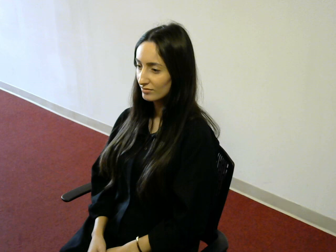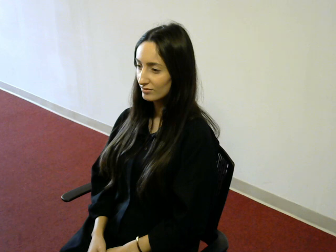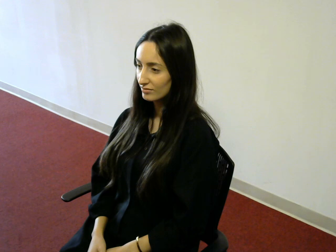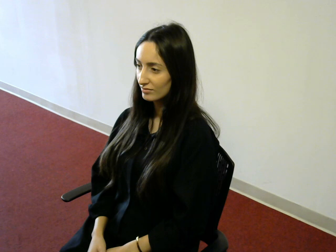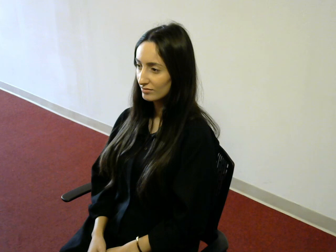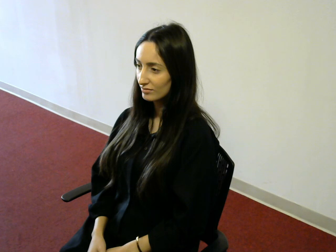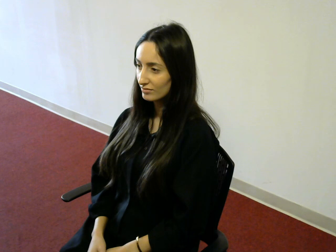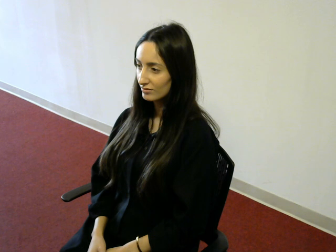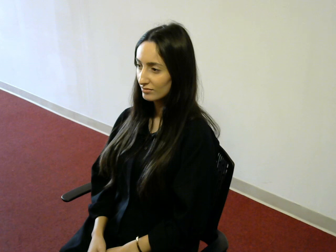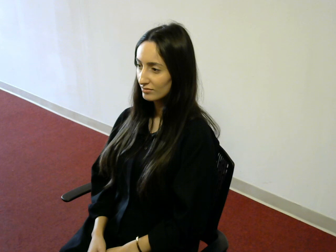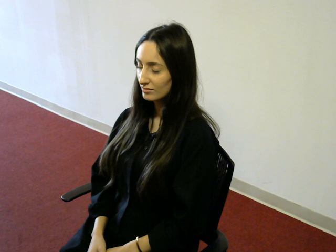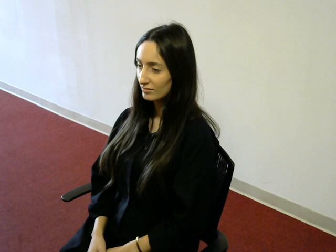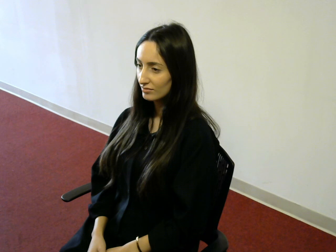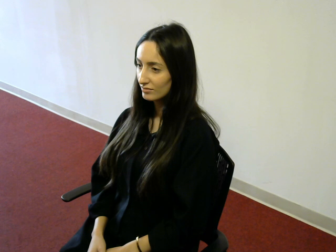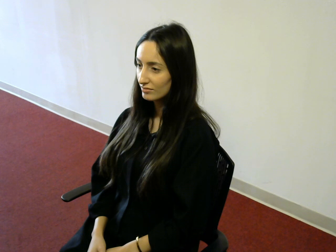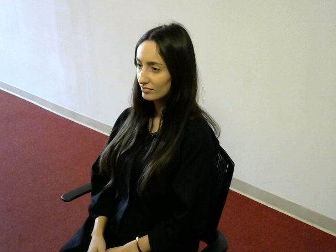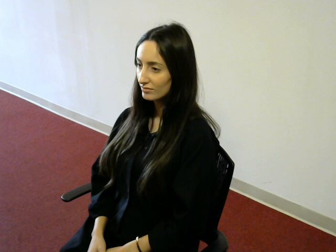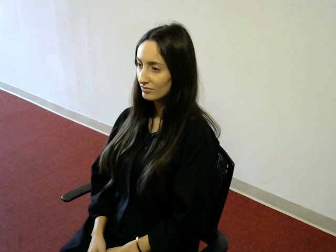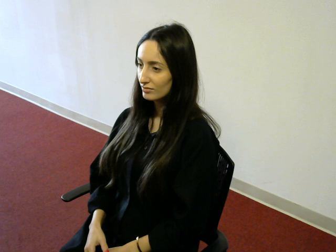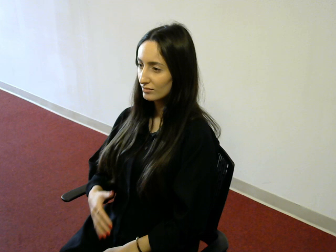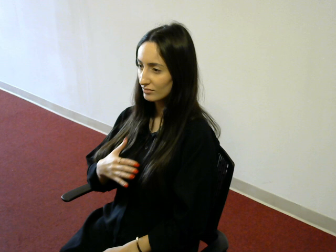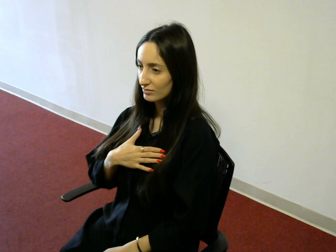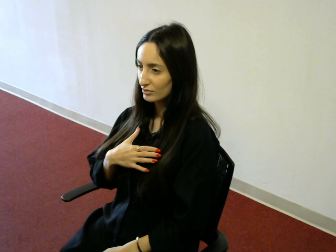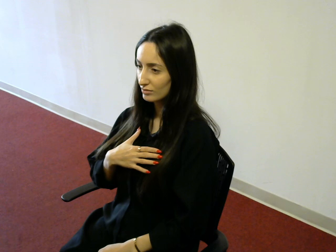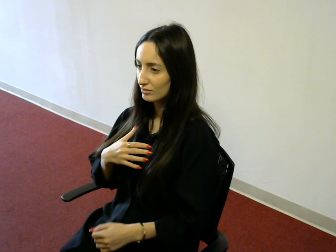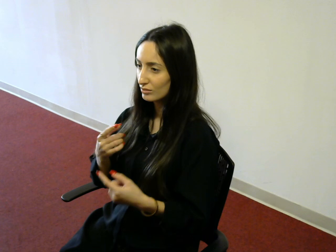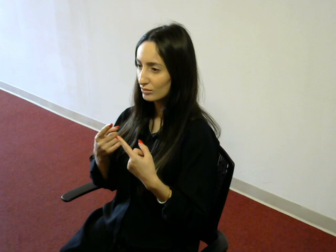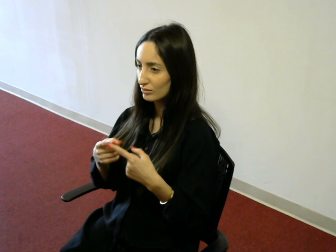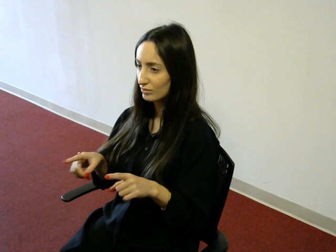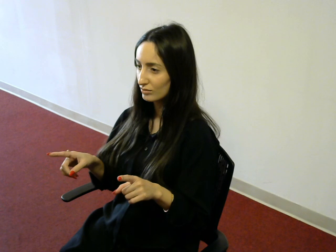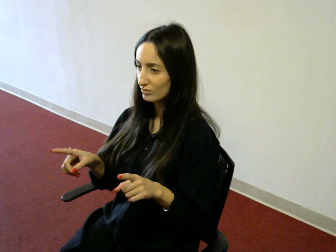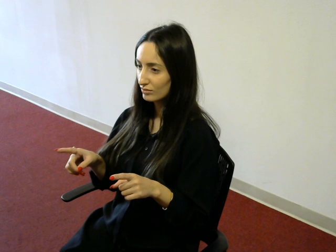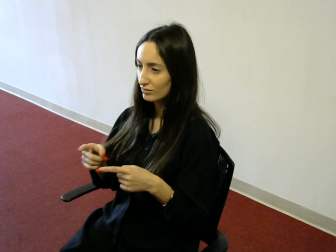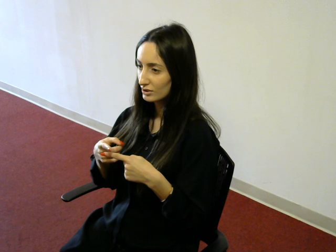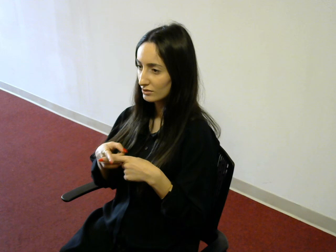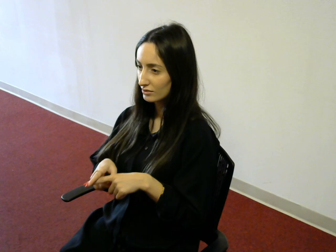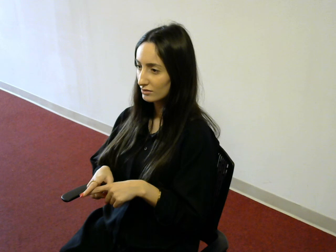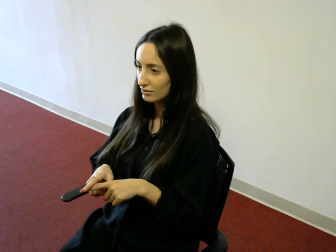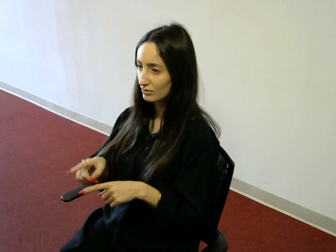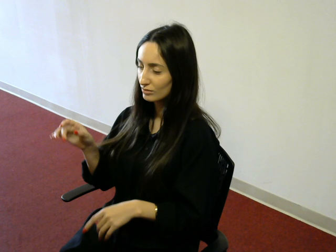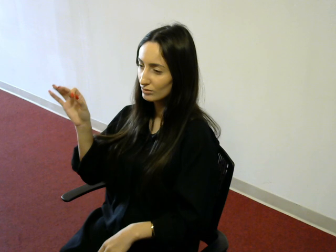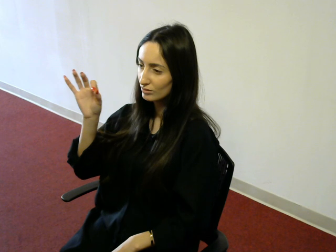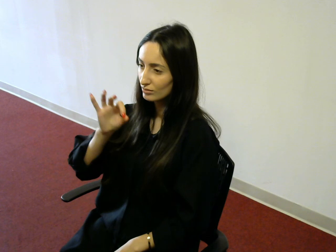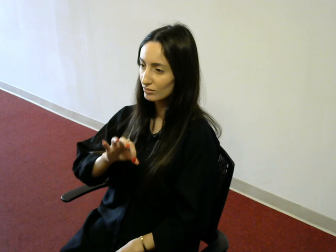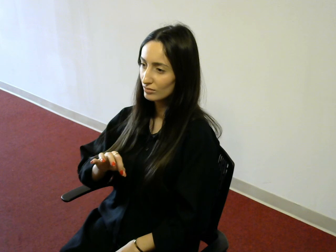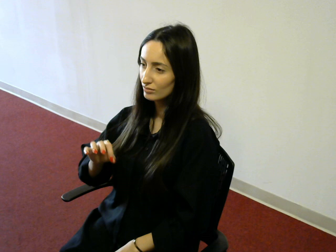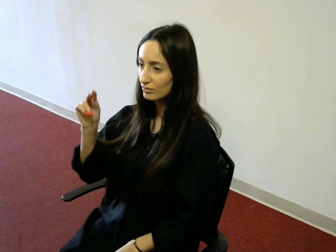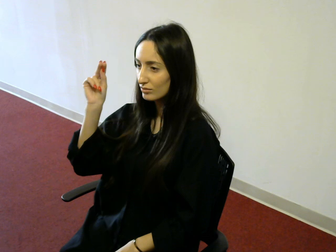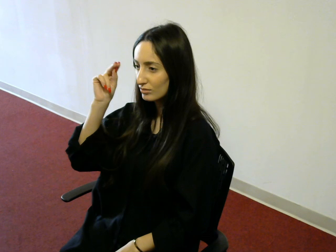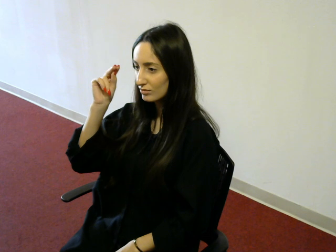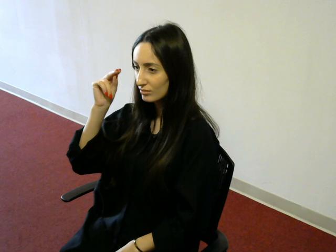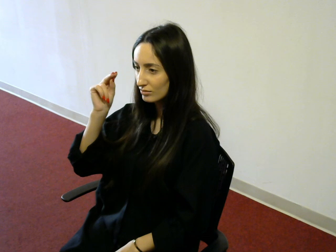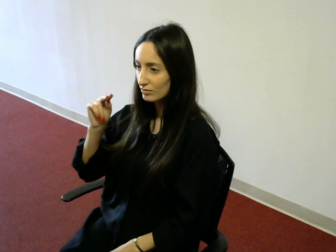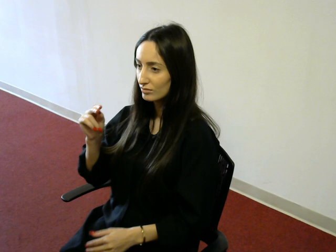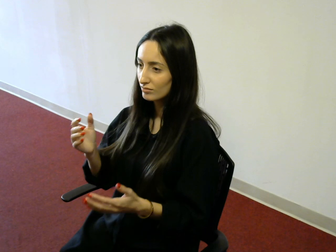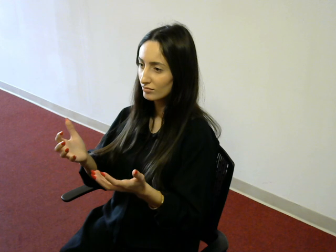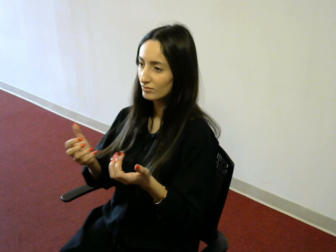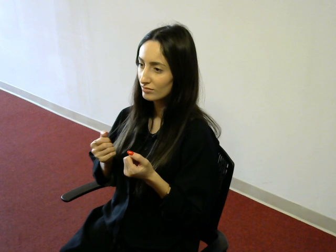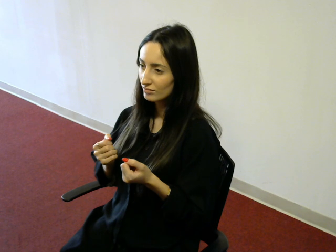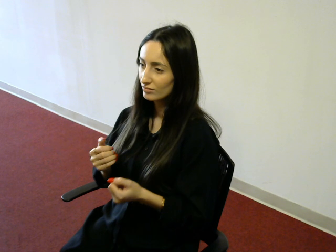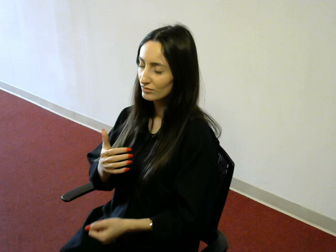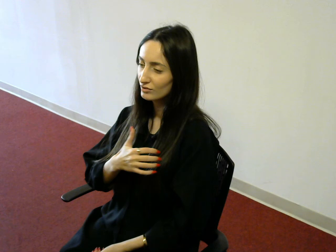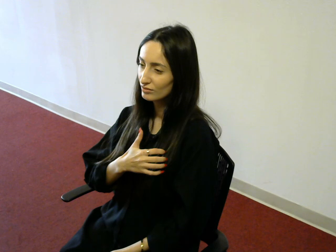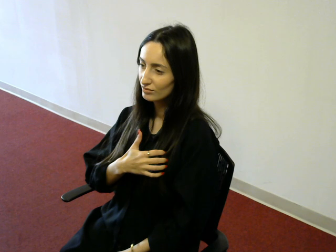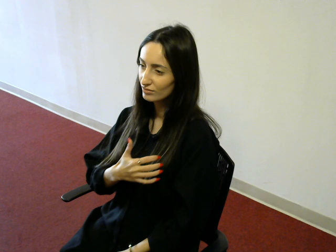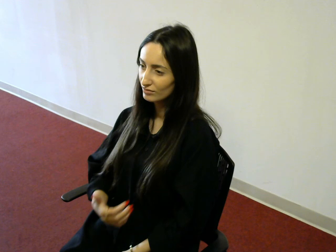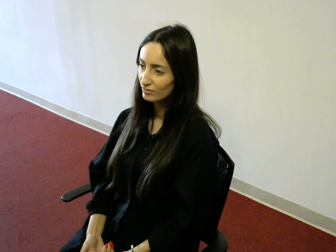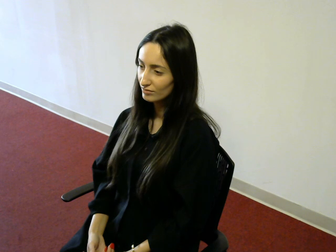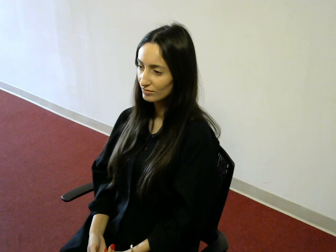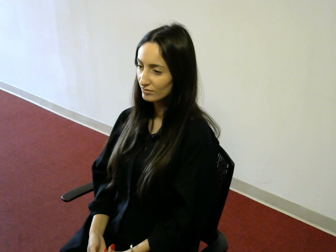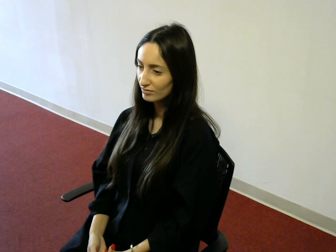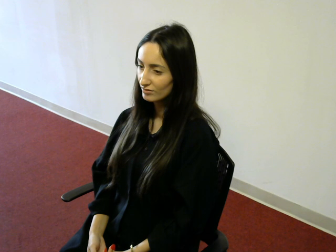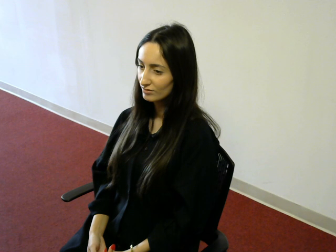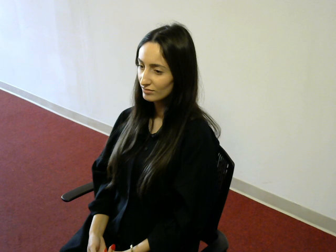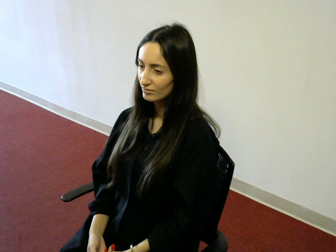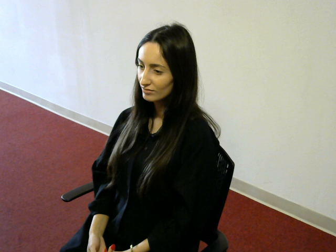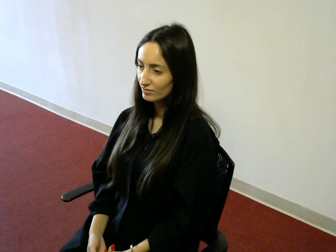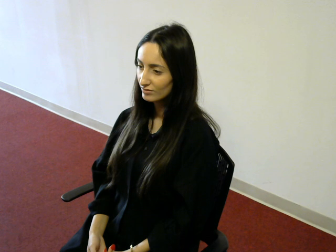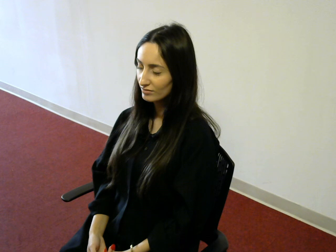Mən fərqli ixtisas üzrə təhsil almaq istəyirəm